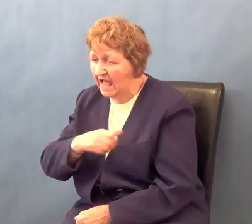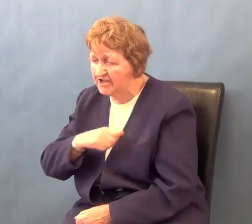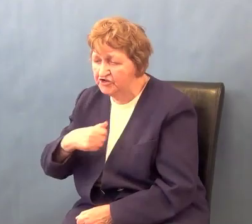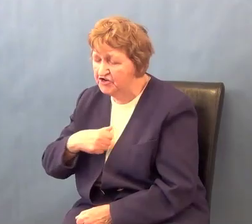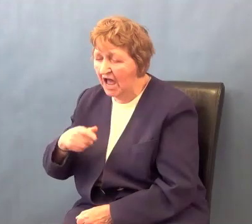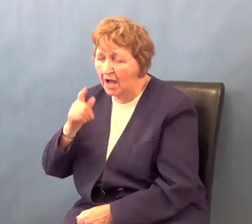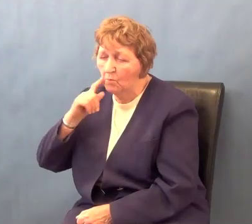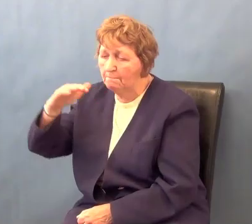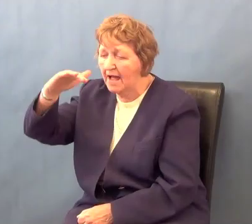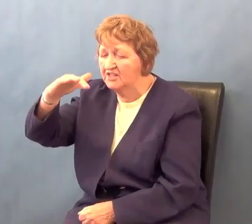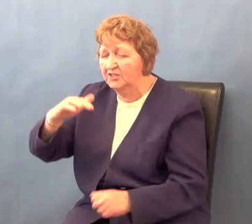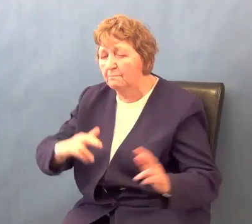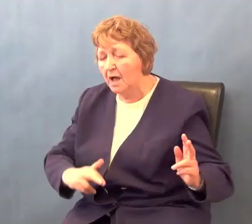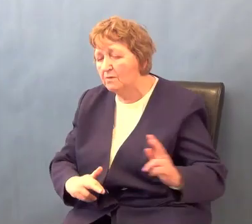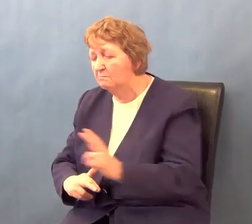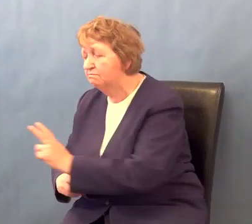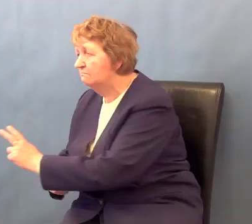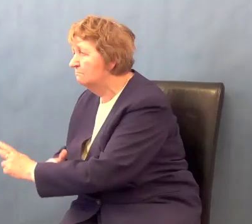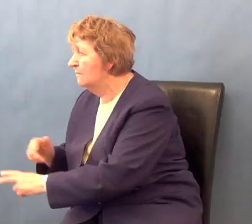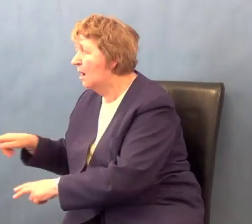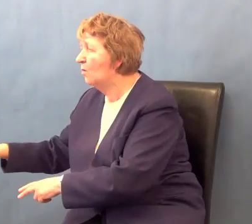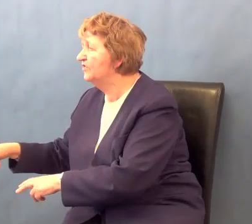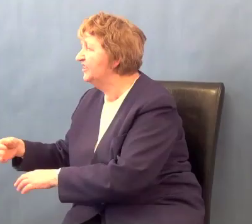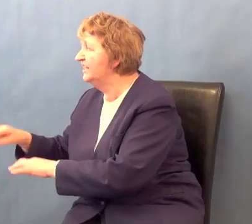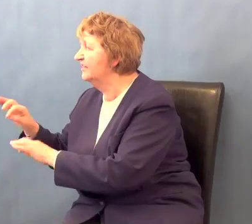Trzech małych chłopców przebiegło, a on niewinny.